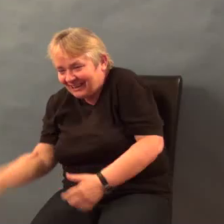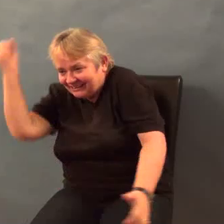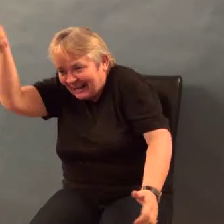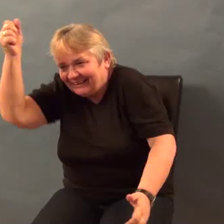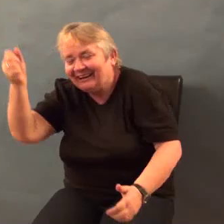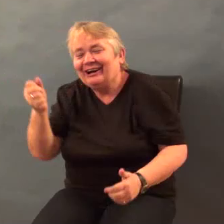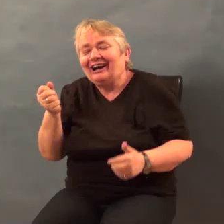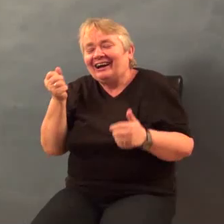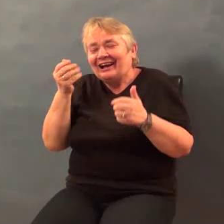Babcia z parasolem w ręku krzyczała na kota.